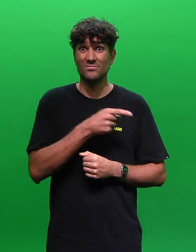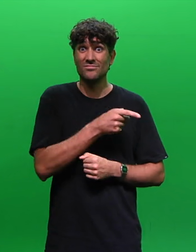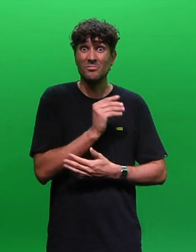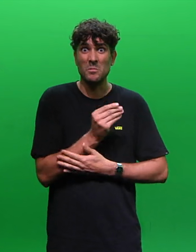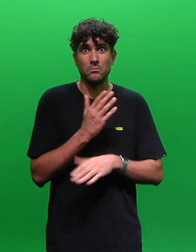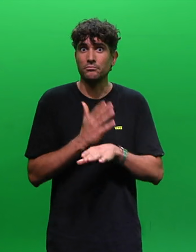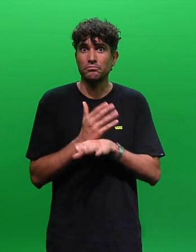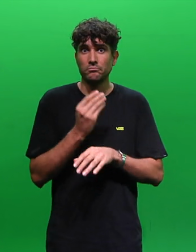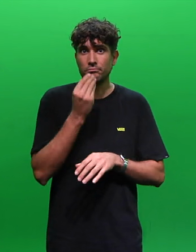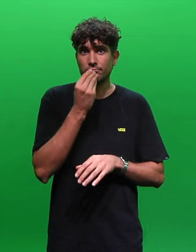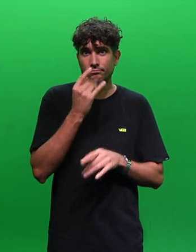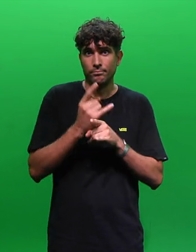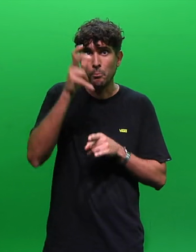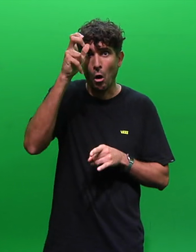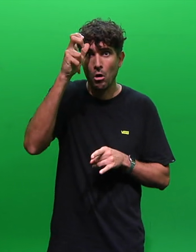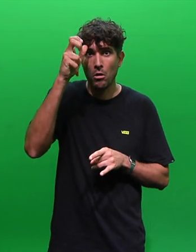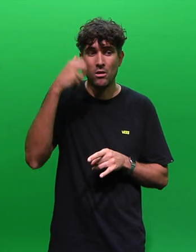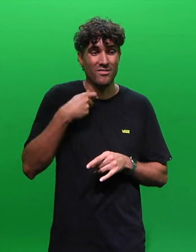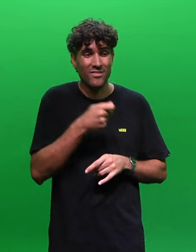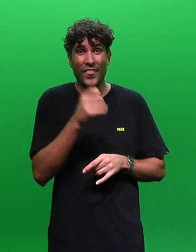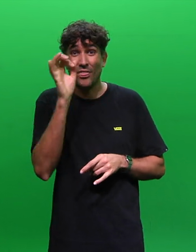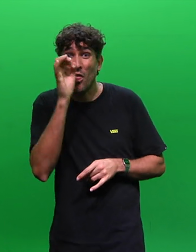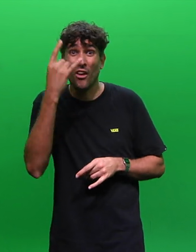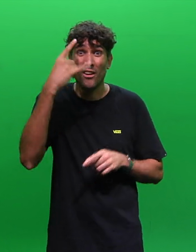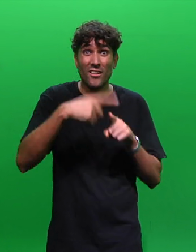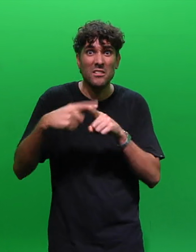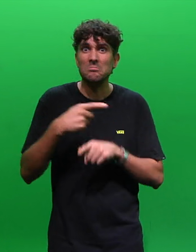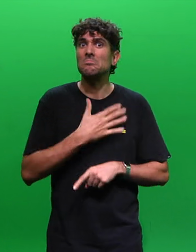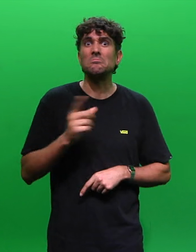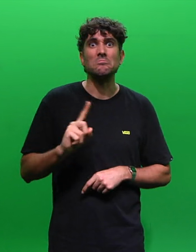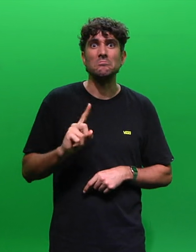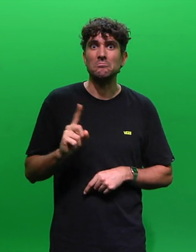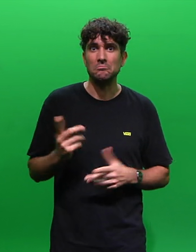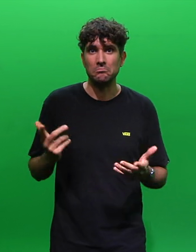El nadó sempre menja carn de pollastre, si li dono porc o vedella no en vol, és estrany.